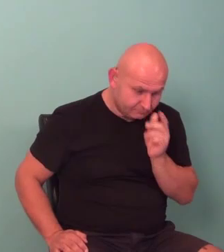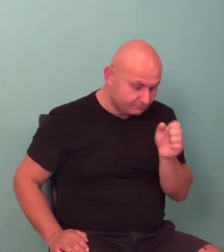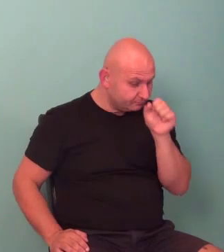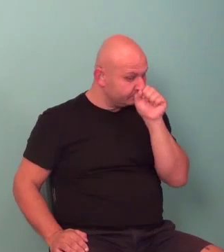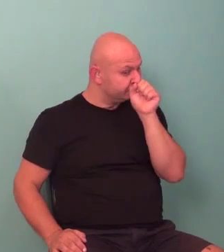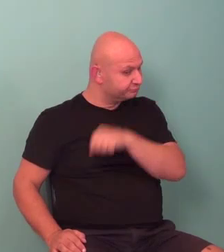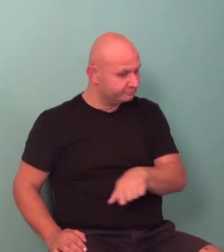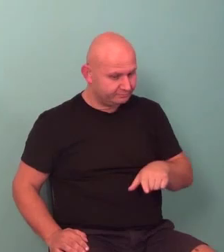Bzdura.